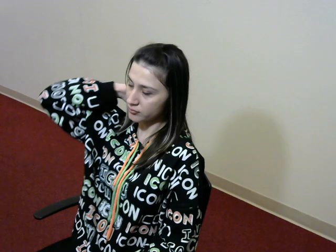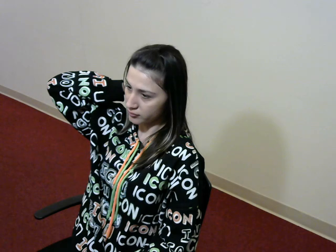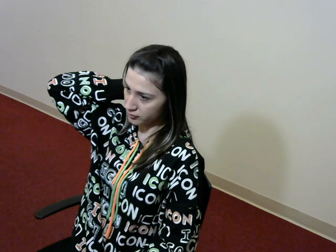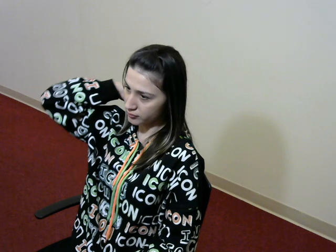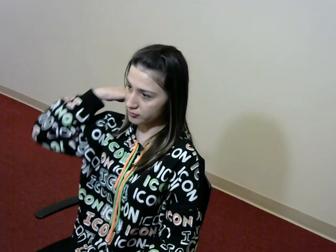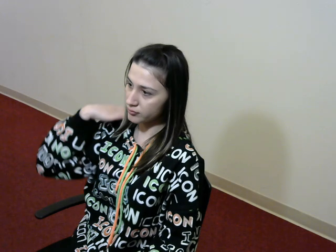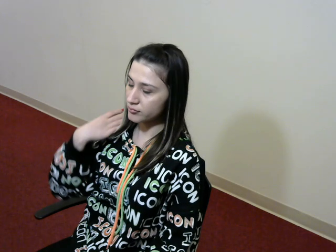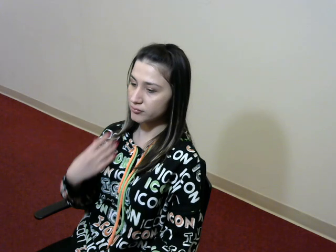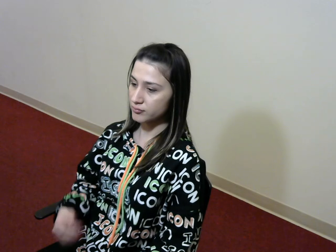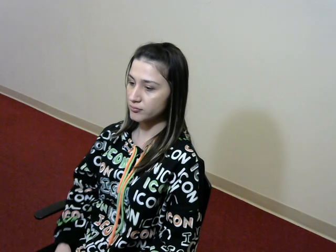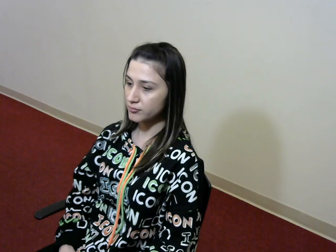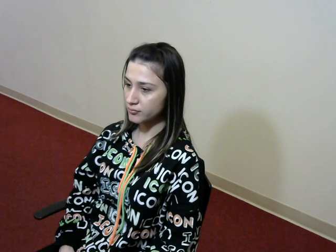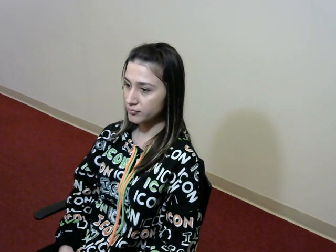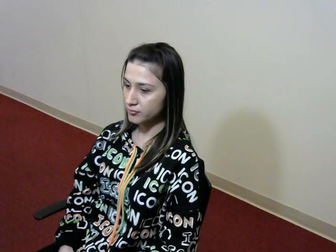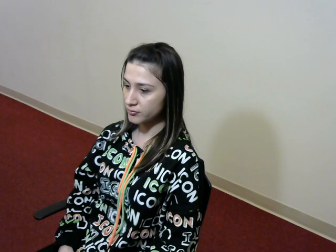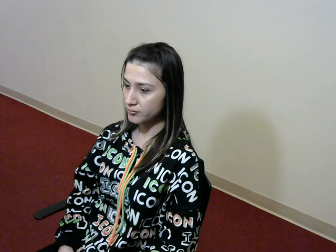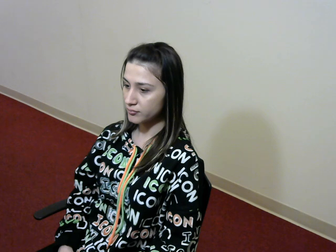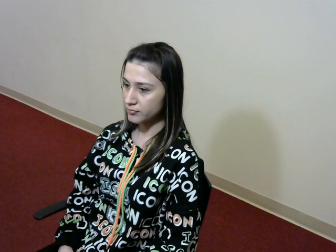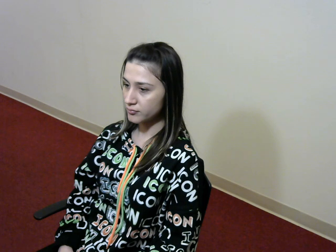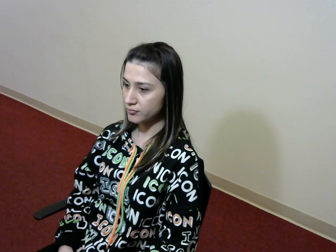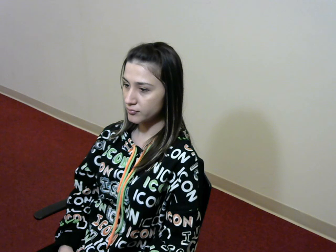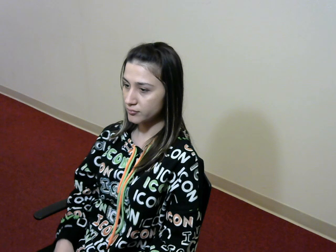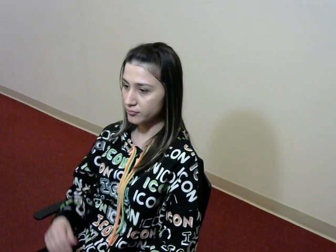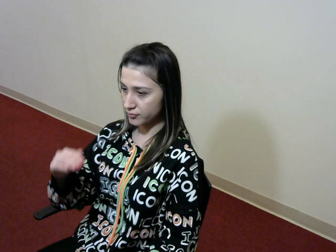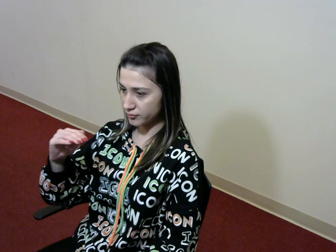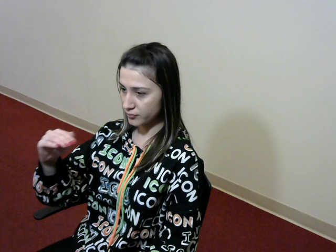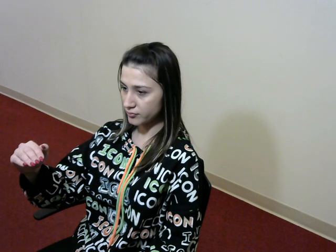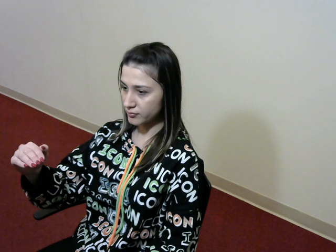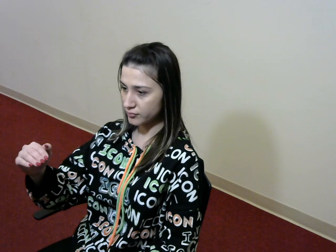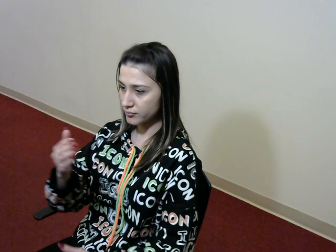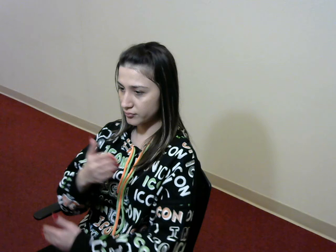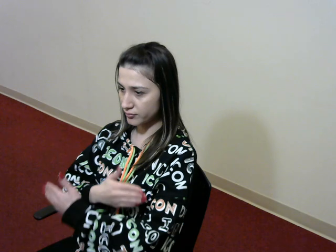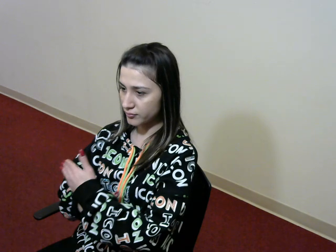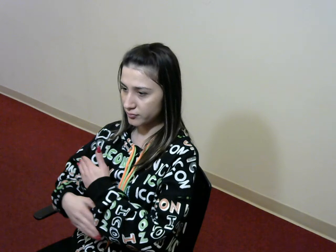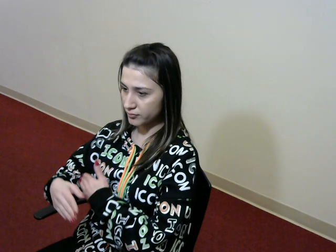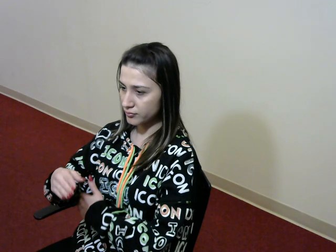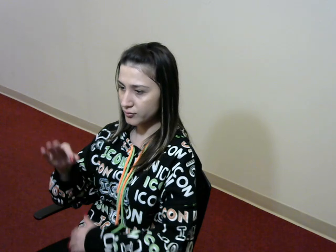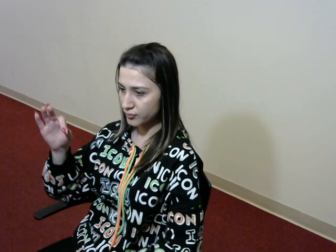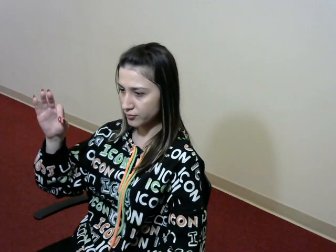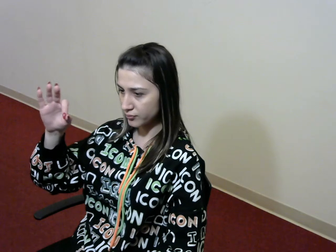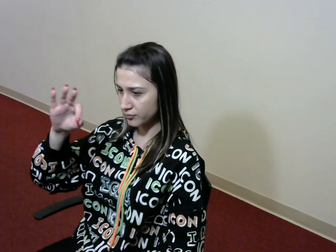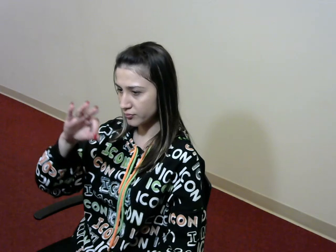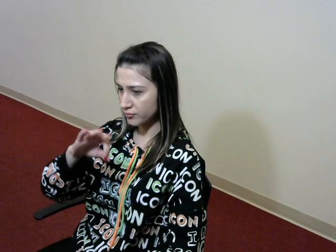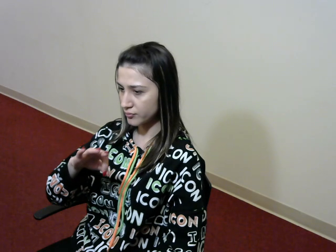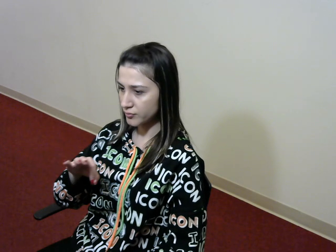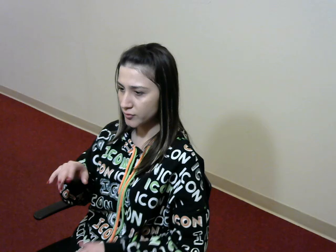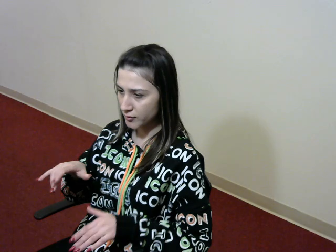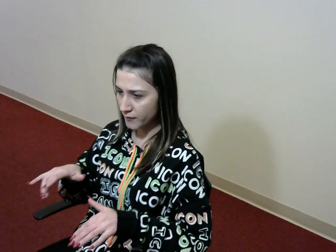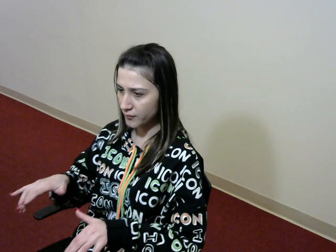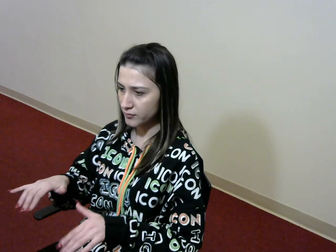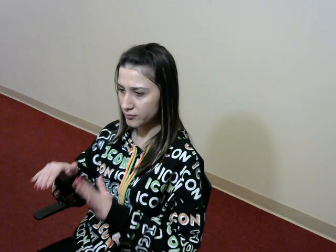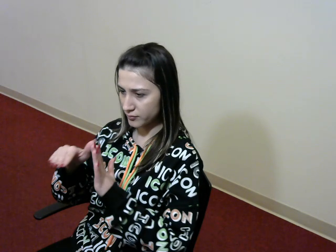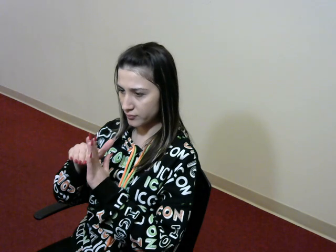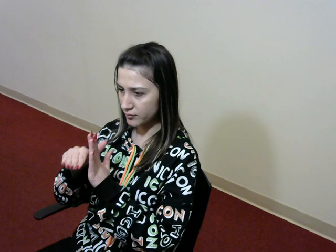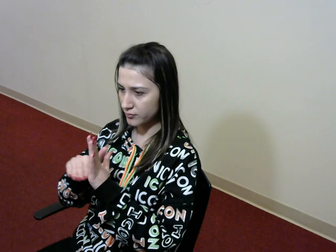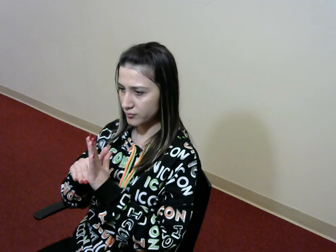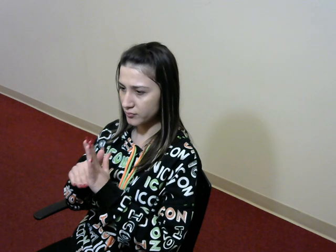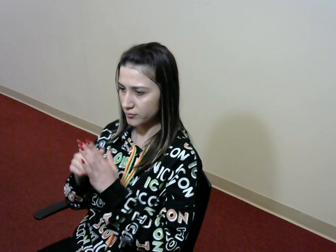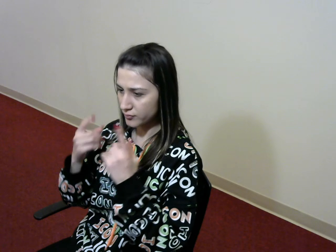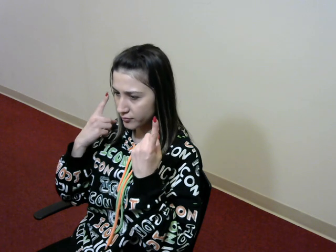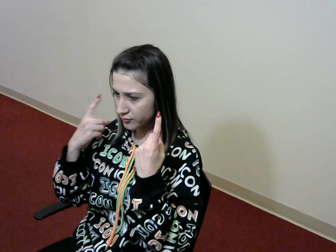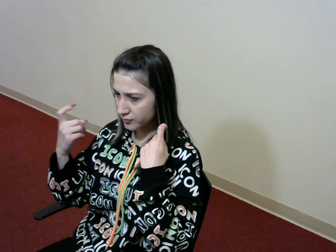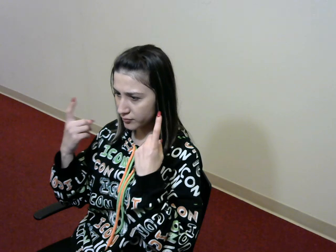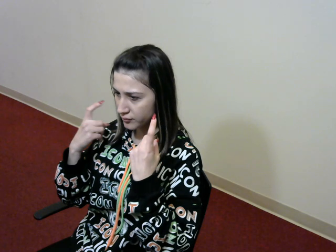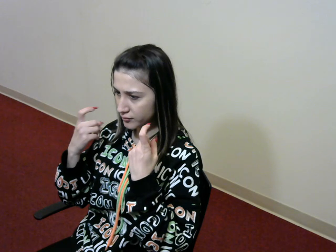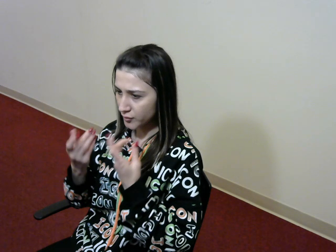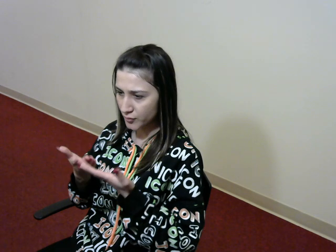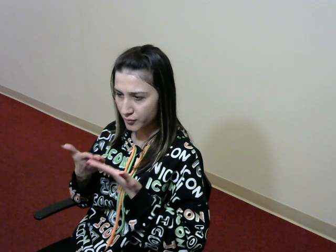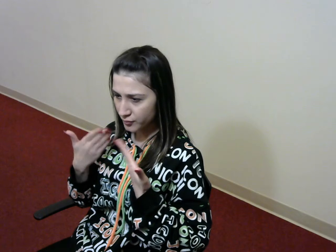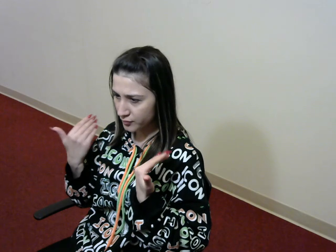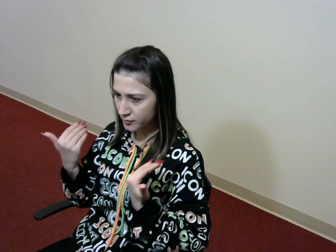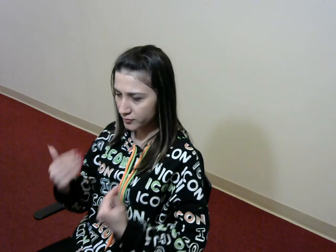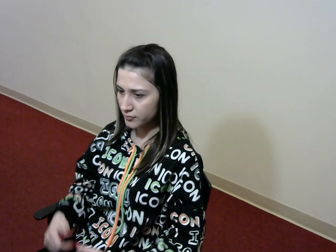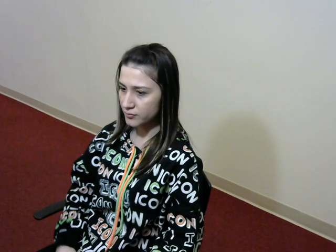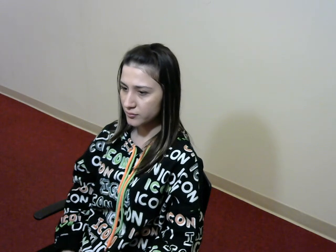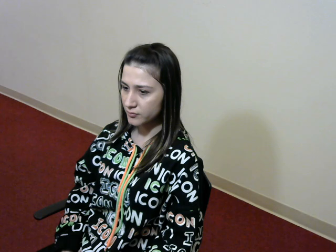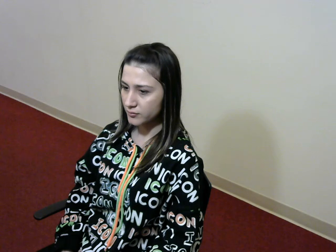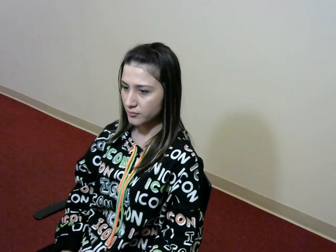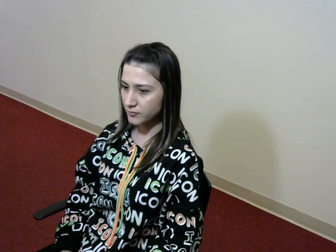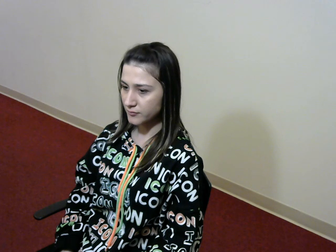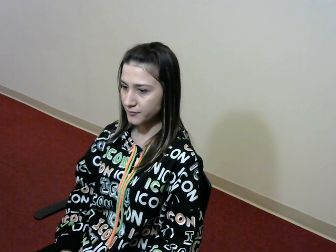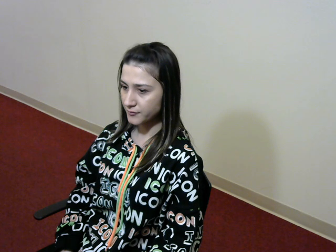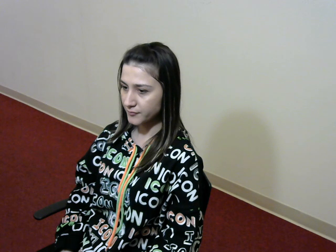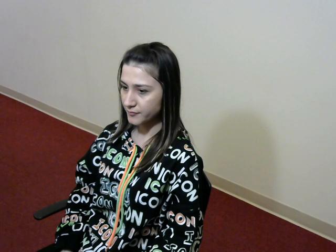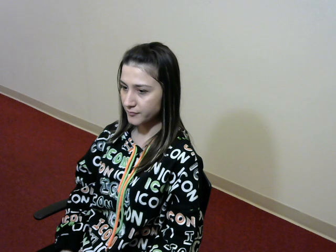Sizin əlilliyiniz haqqınızda sistemdə məlumat yoxdur